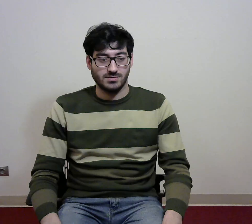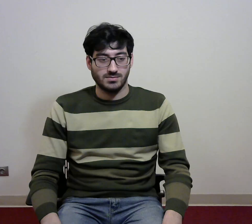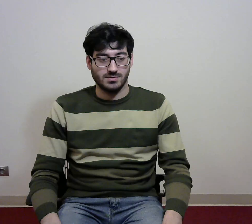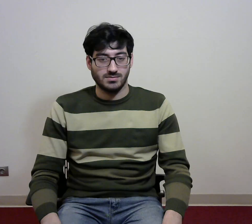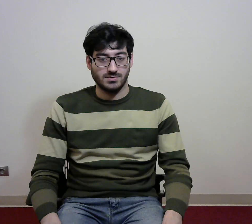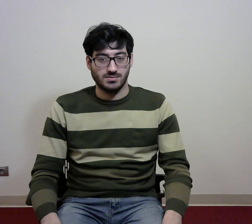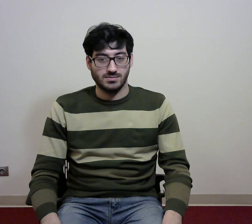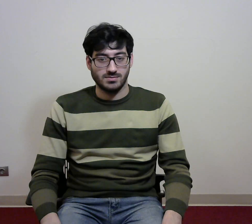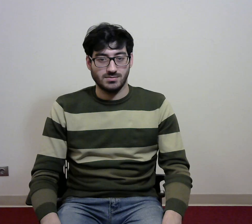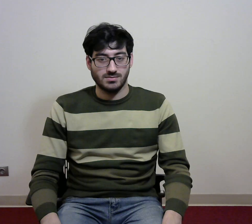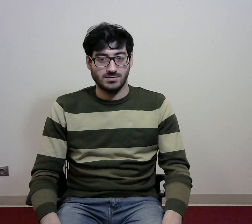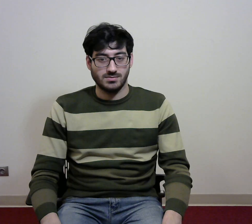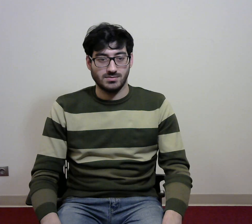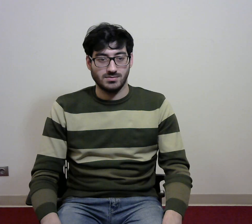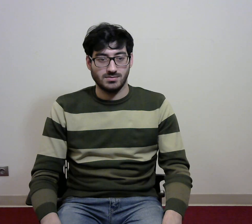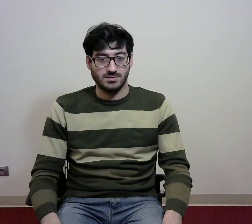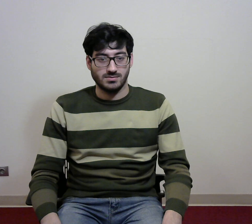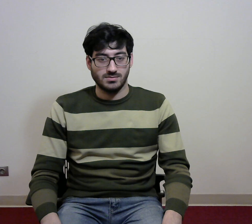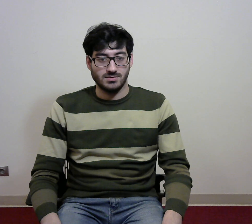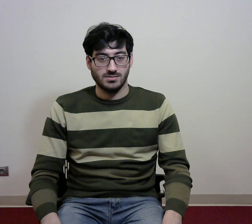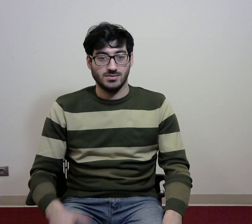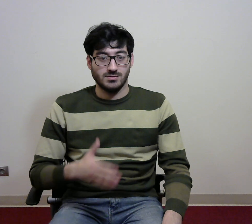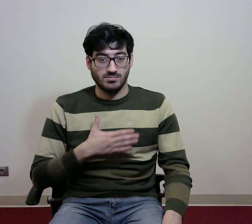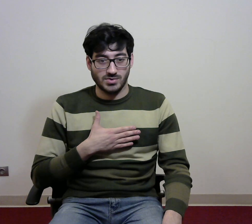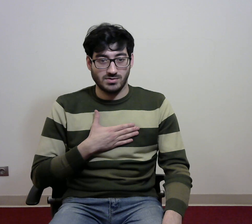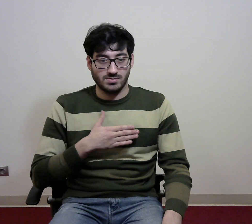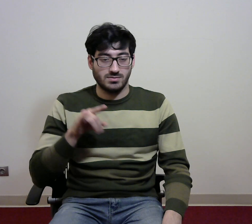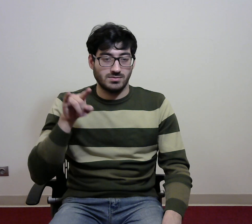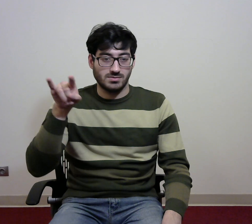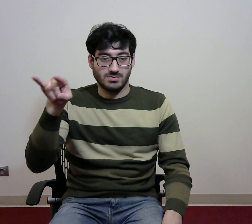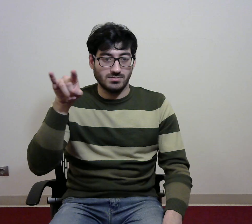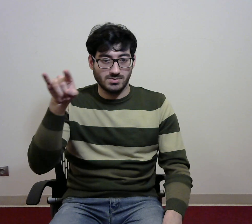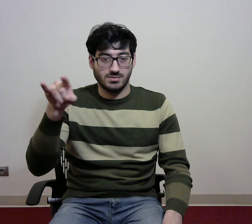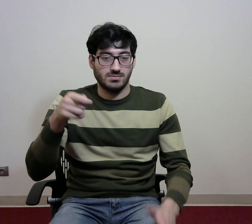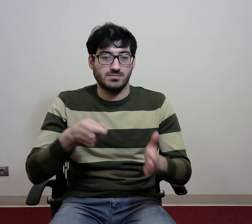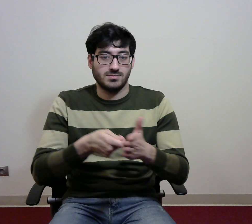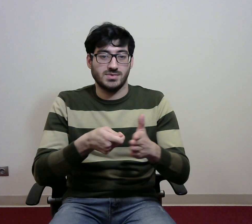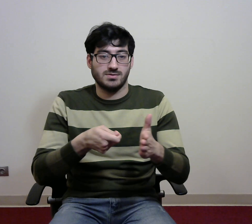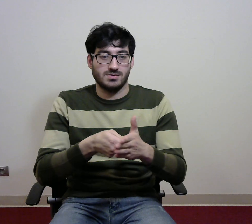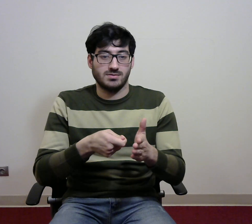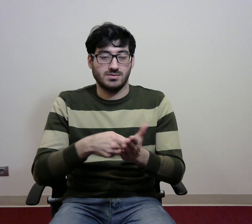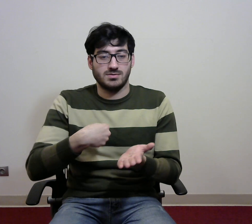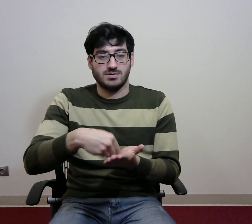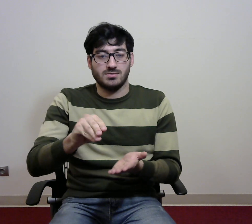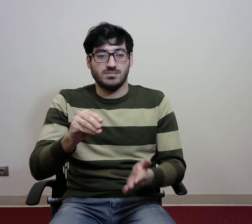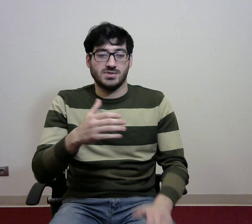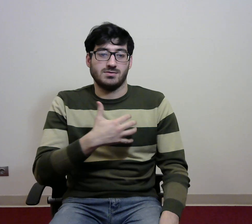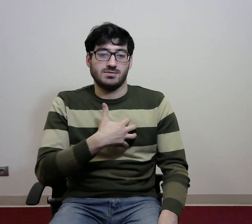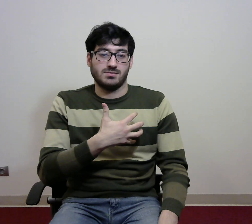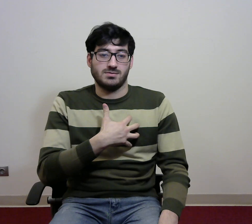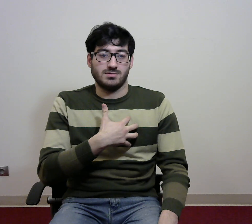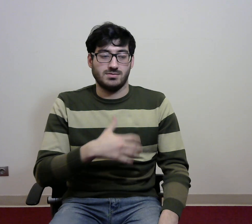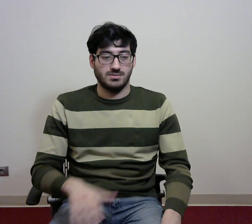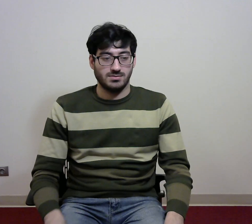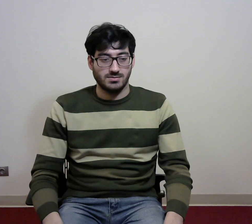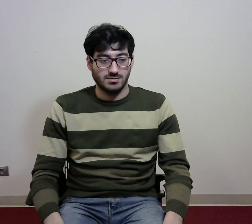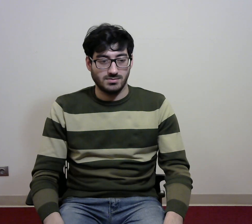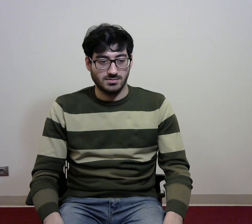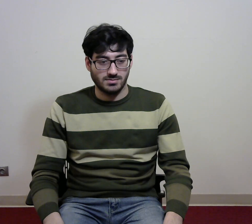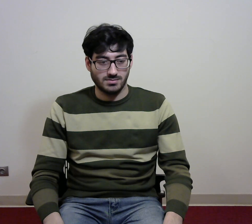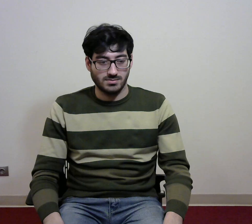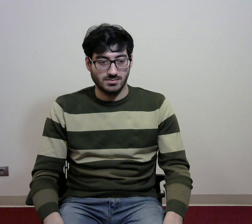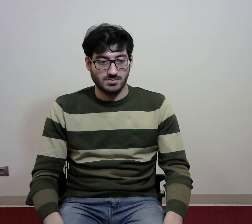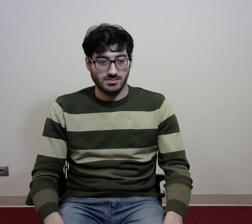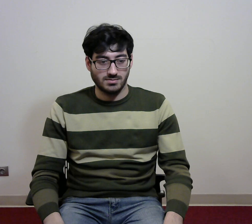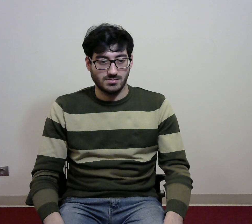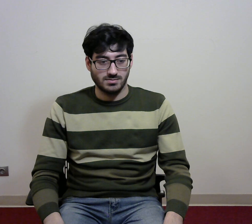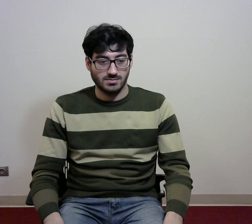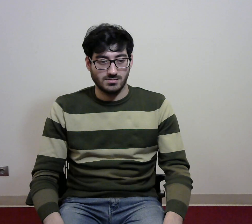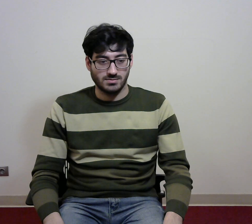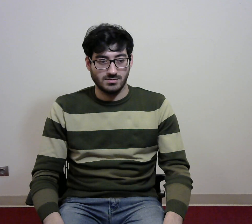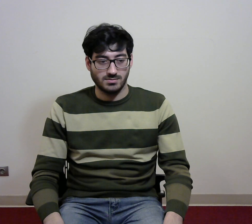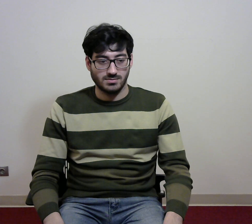Mən təyyarə bileti almaq istəyirəm